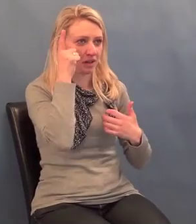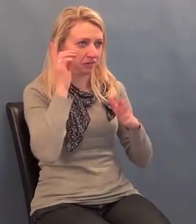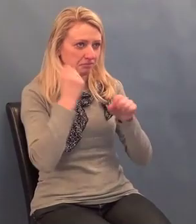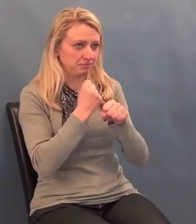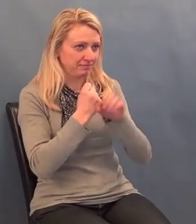Dobra.